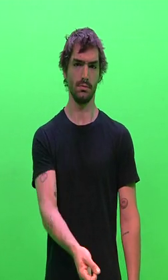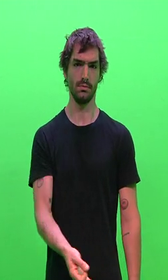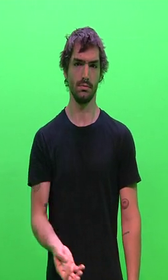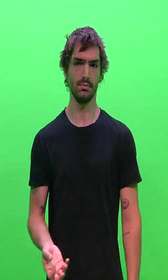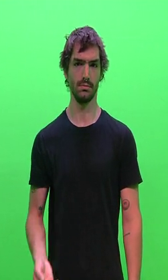Sí.